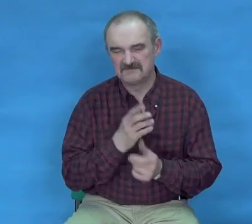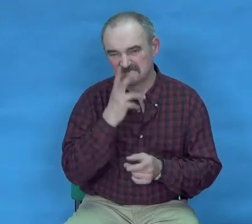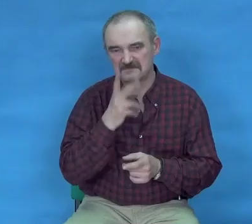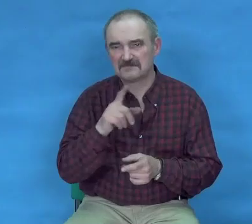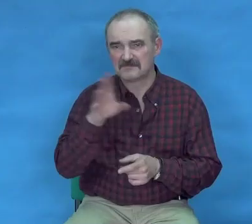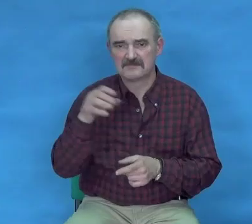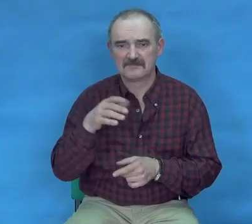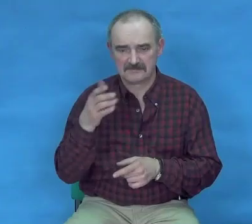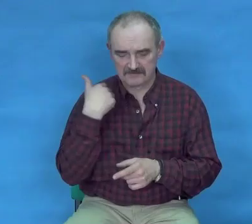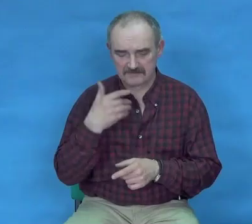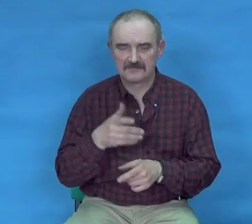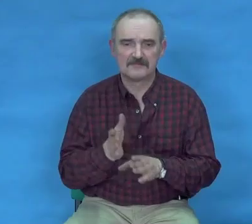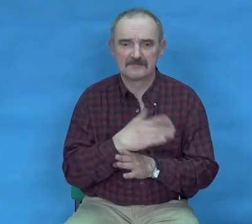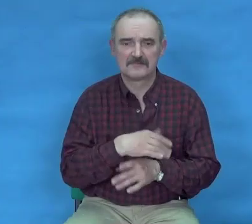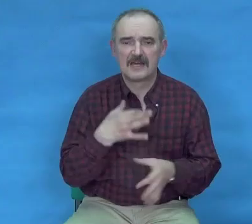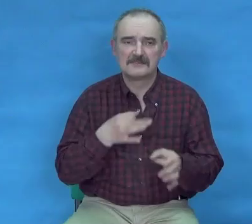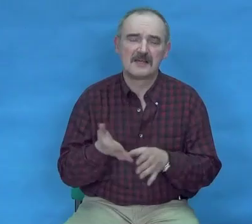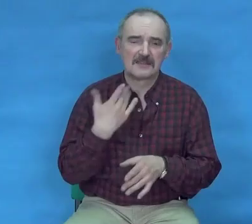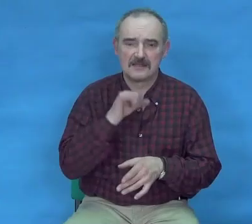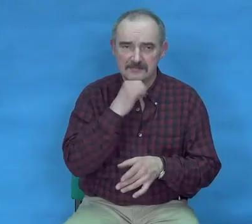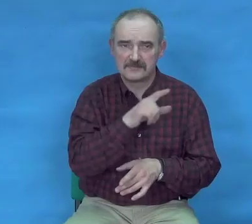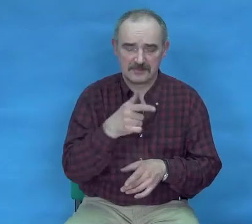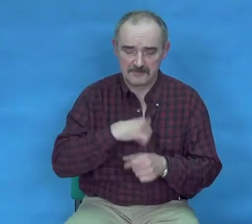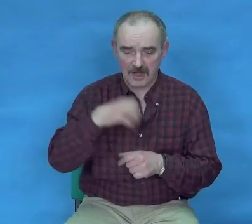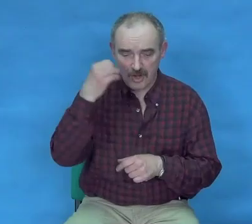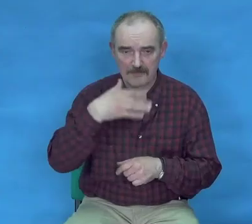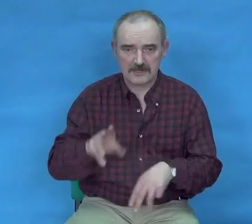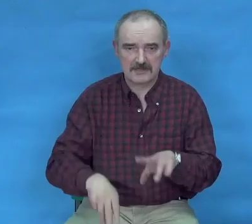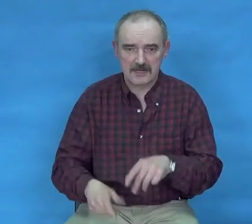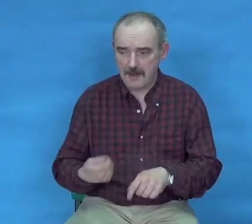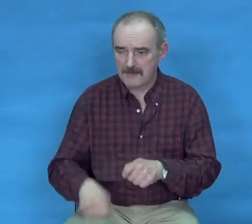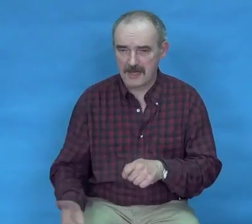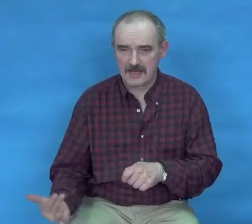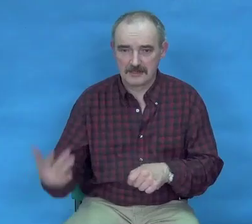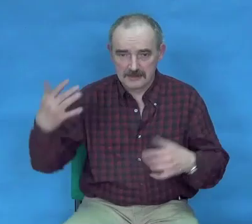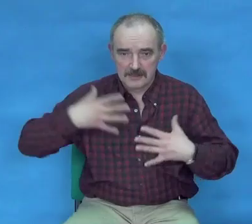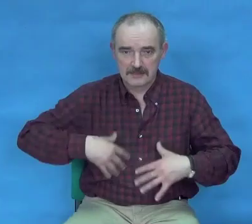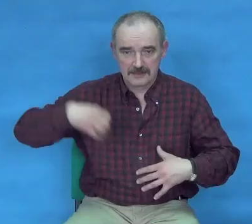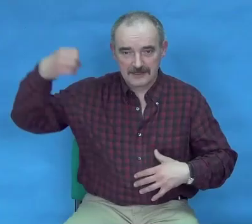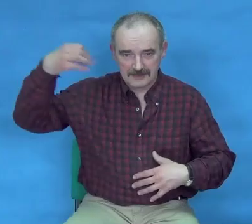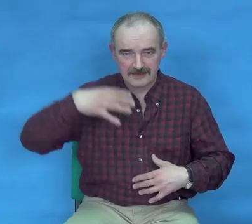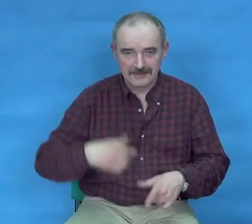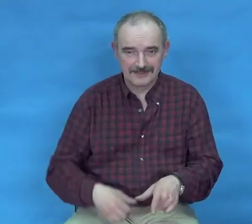Widziałem, kiedyś tak było, że wodę do kąpieli zagrzewano na piecu.